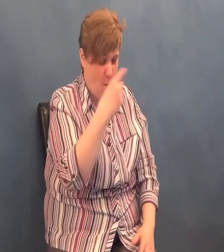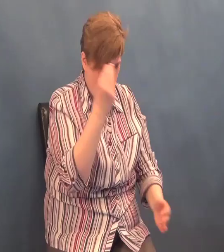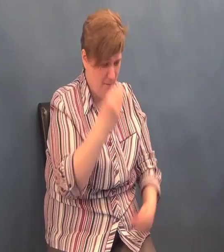Było tak blisko!